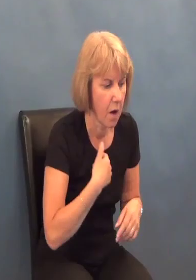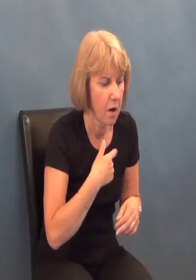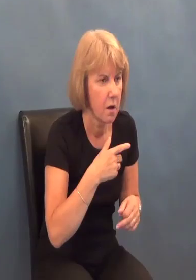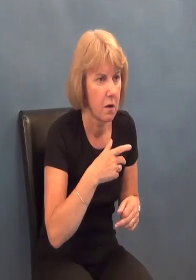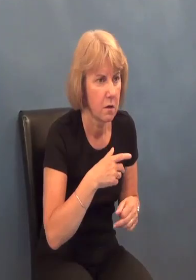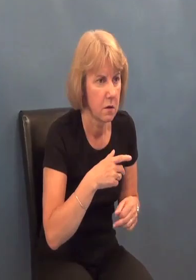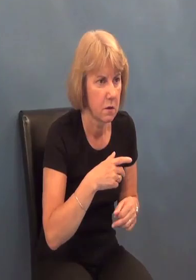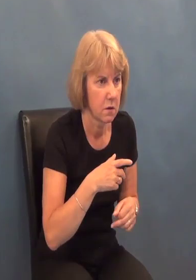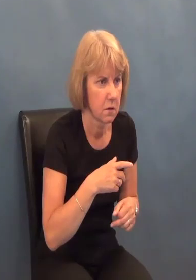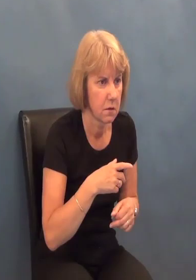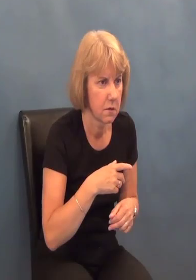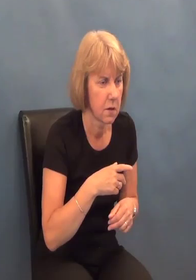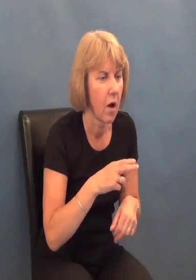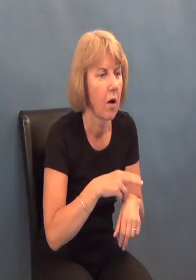Ja...